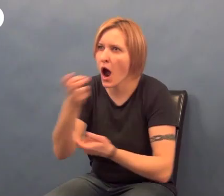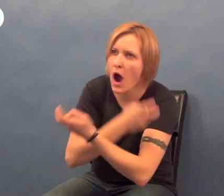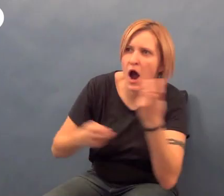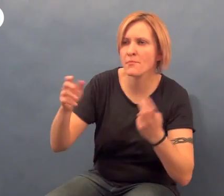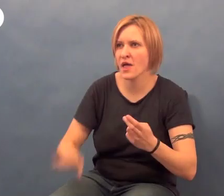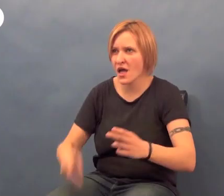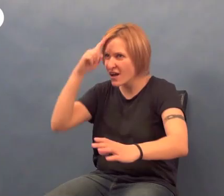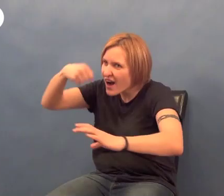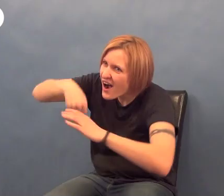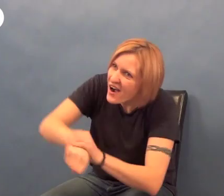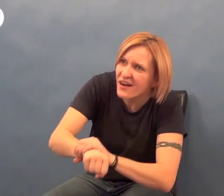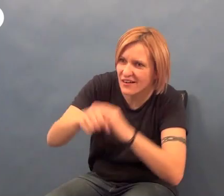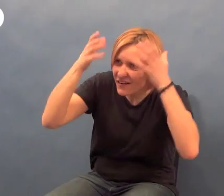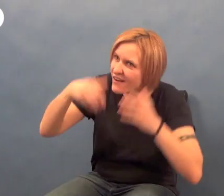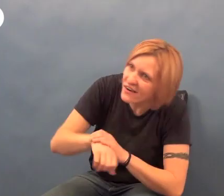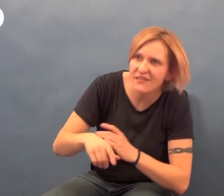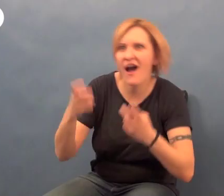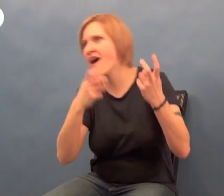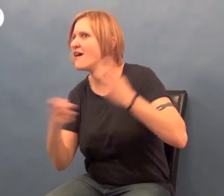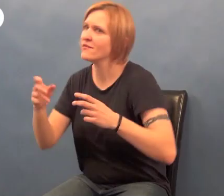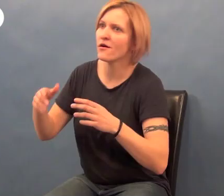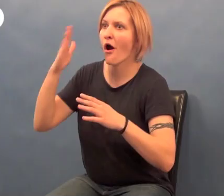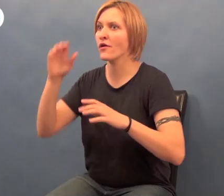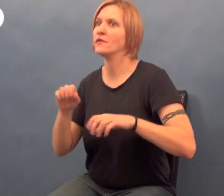Pies wkłada głowę do słoika, który się klinuje, szuka żaby, wygląda przez okno.